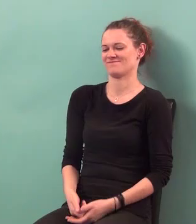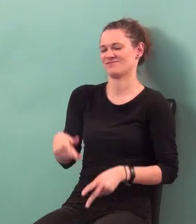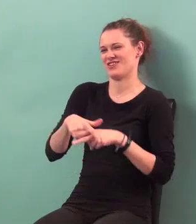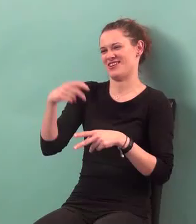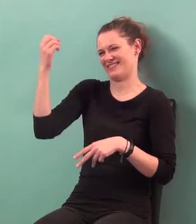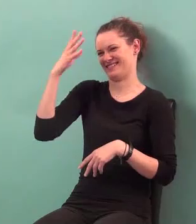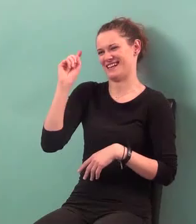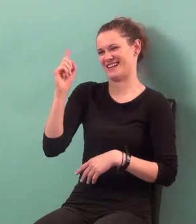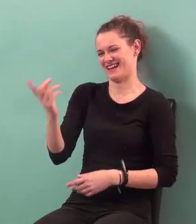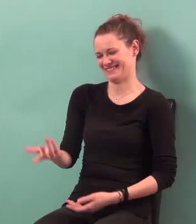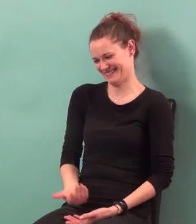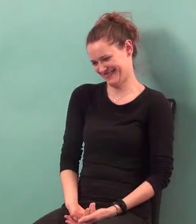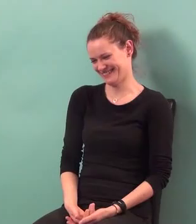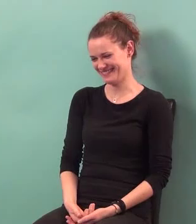Konie mają zakaz korzystania z prysznica.